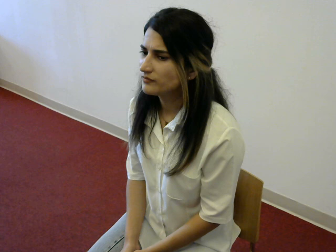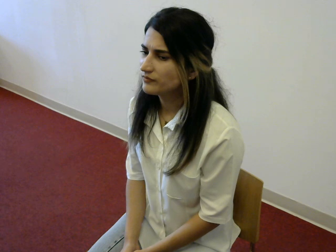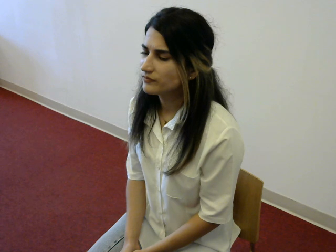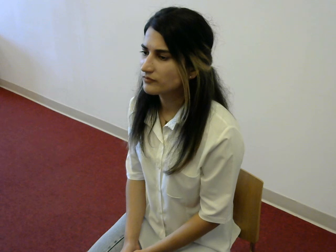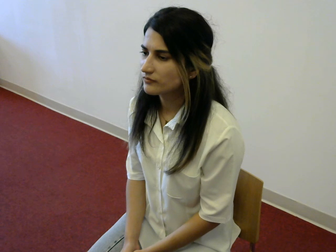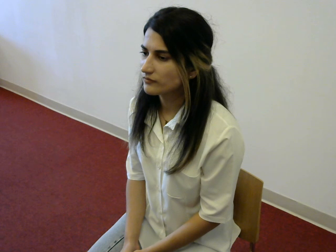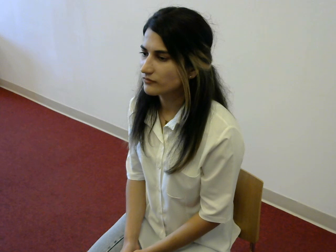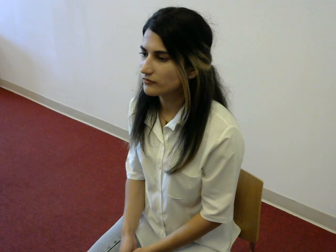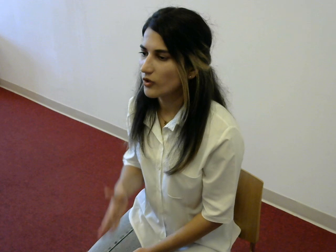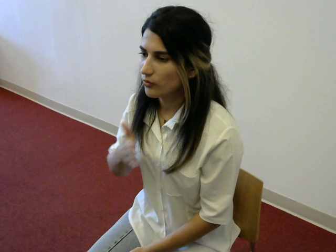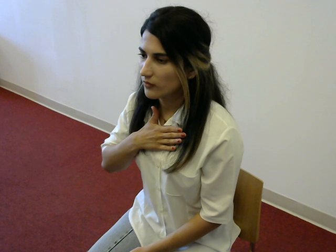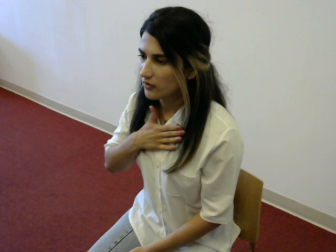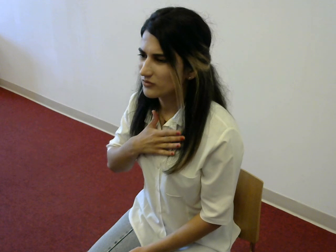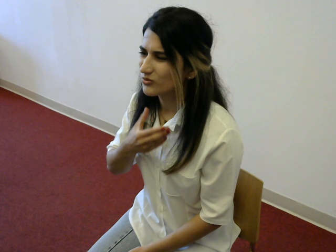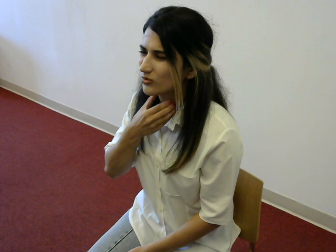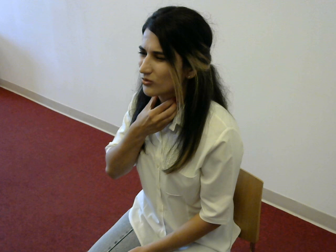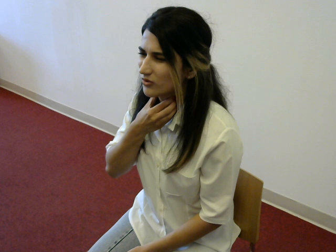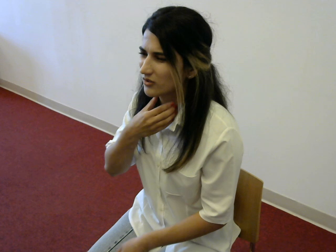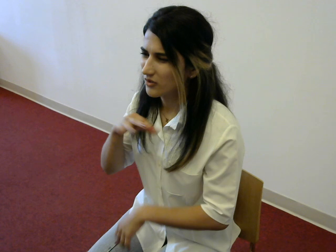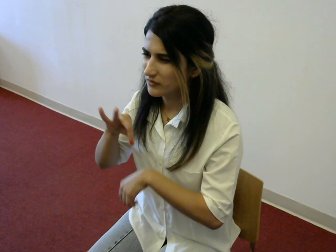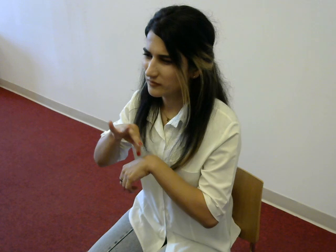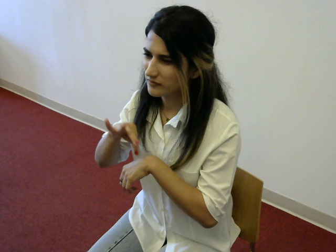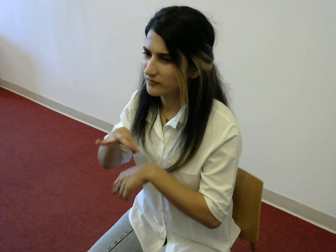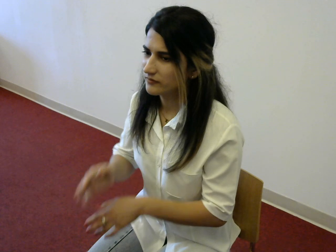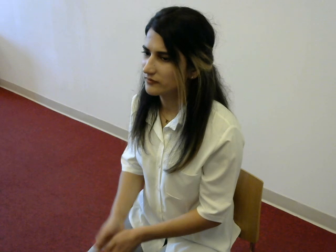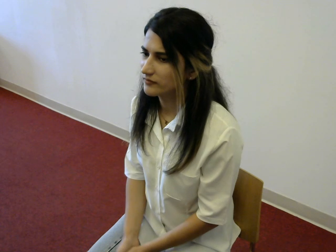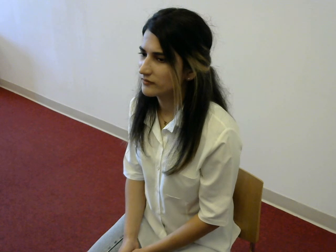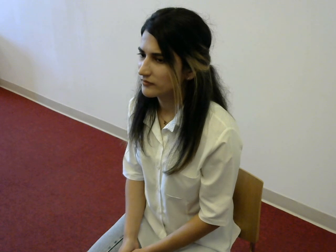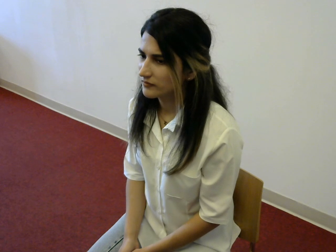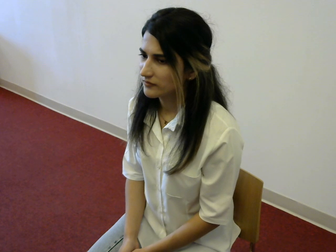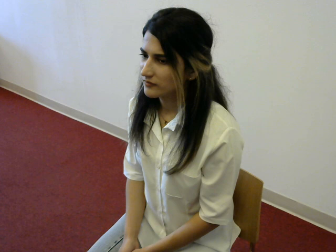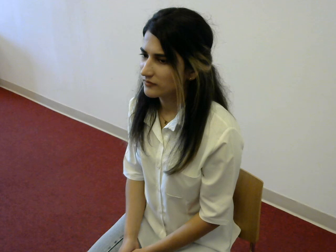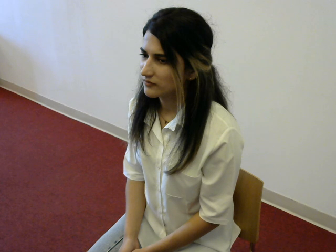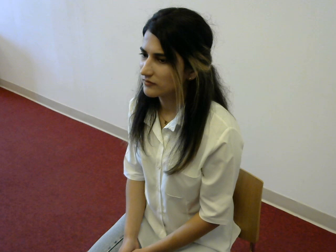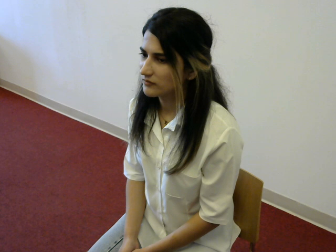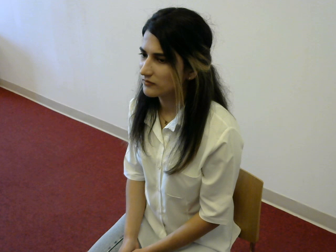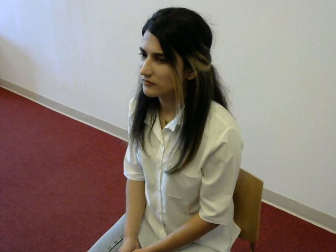Mənim boğazım ağrıyır